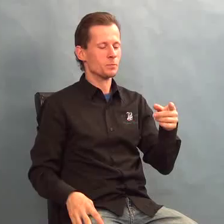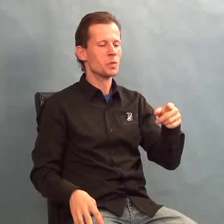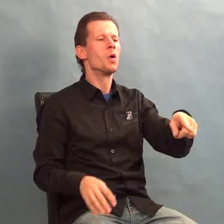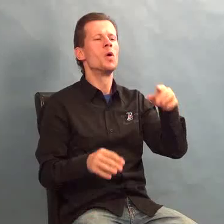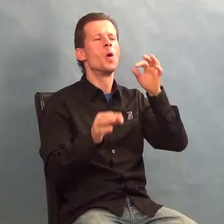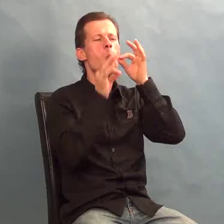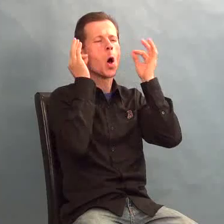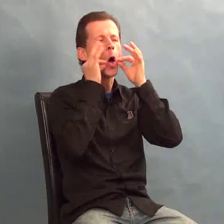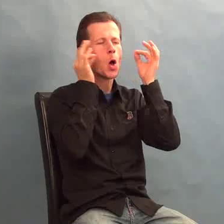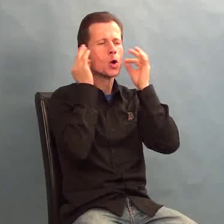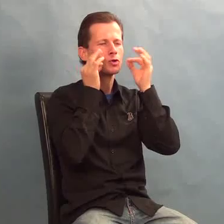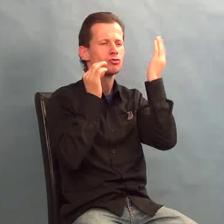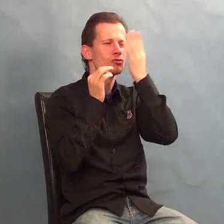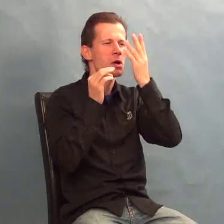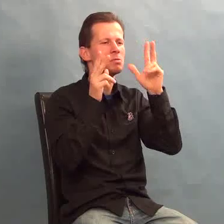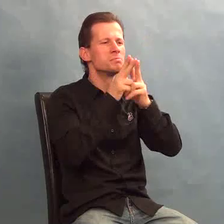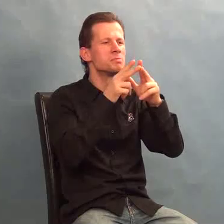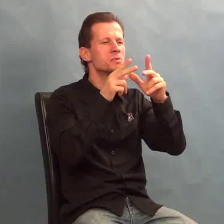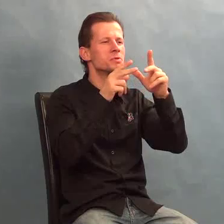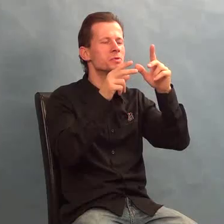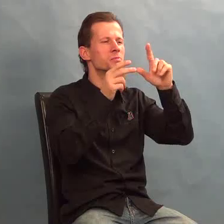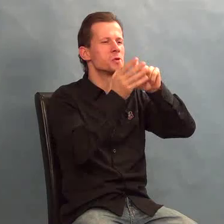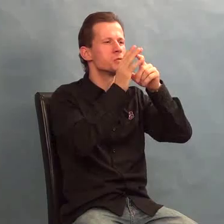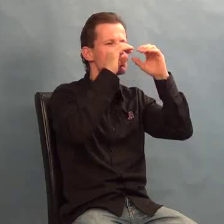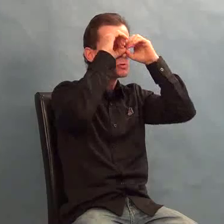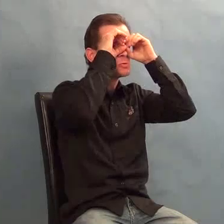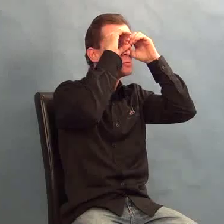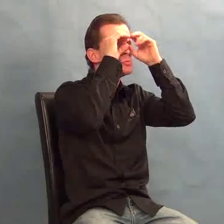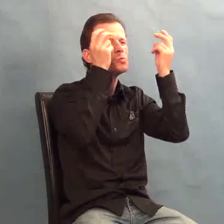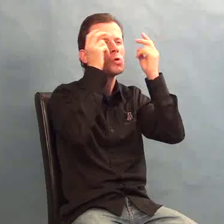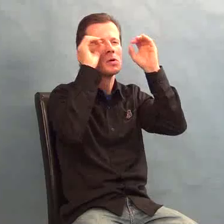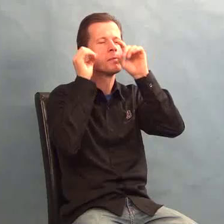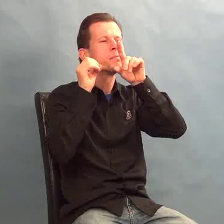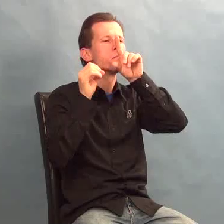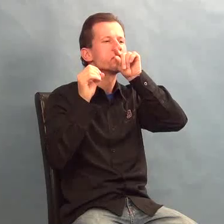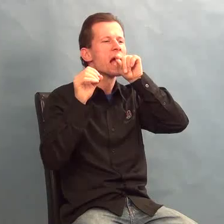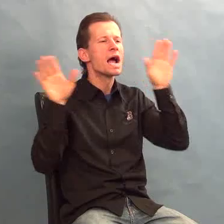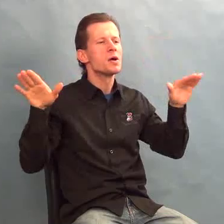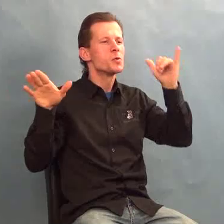Czarny kot w pokoju szuka żółtego ptaszka przez lornetkę.